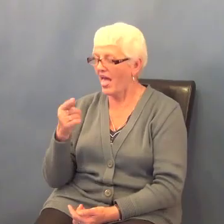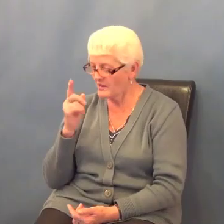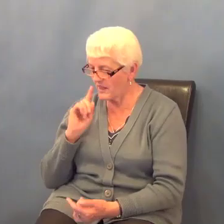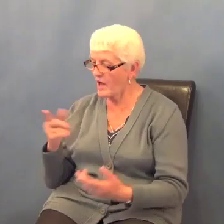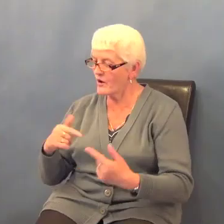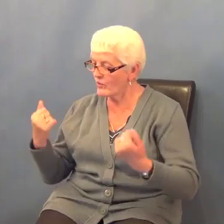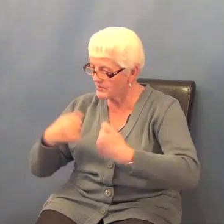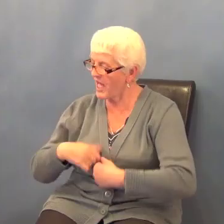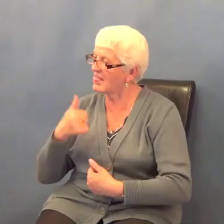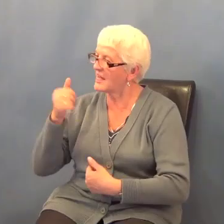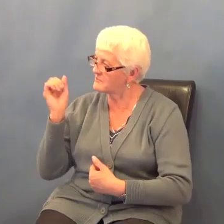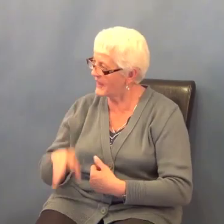Prawda, trzeba się ubrać, brakowało jednego.